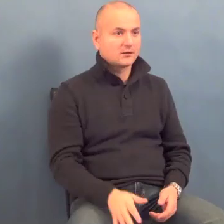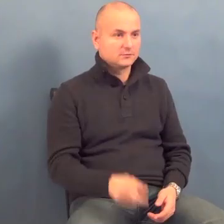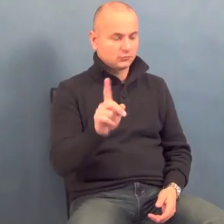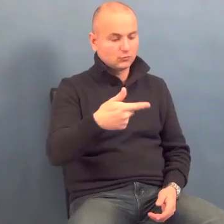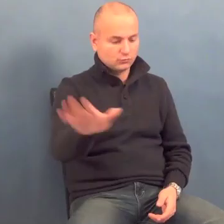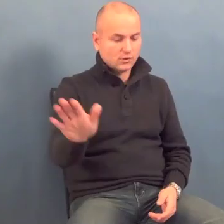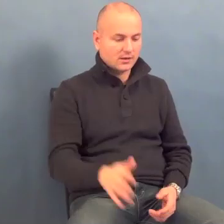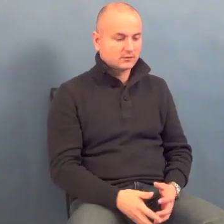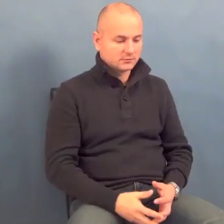Należy uciekać z tego miejsca.